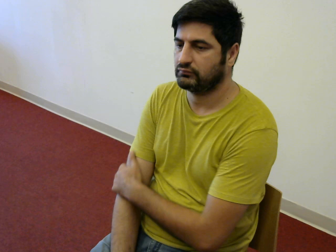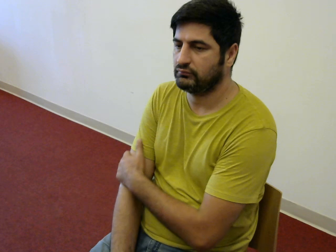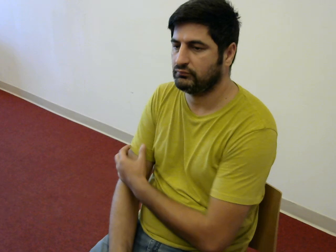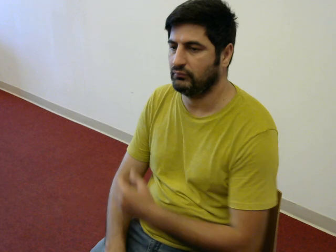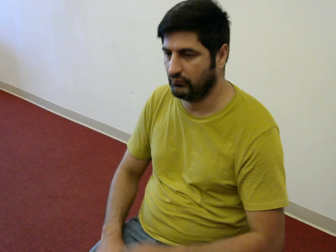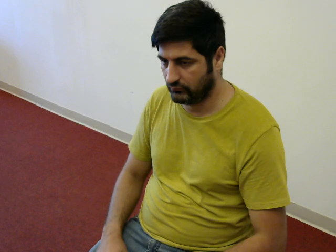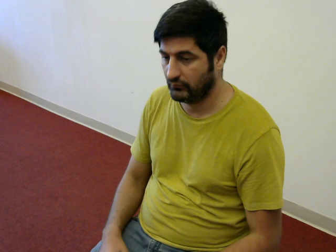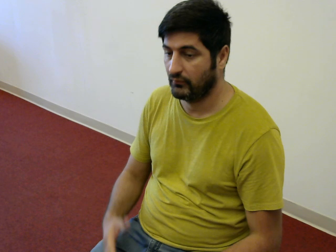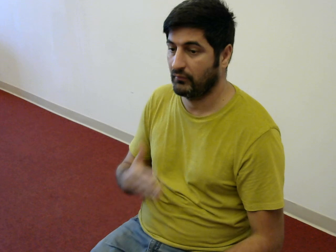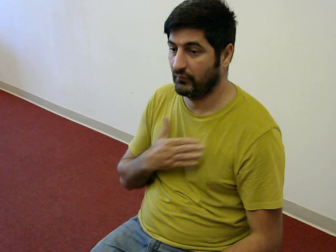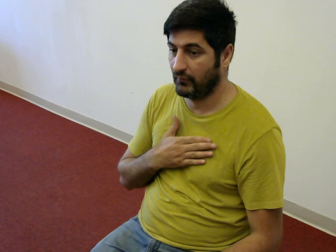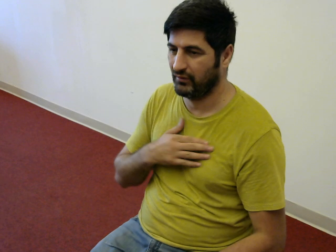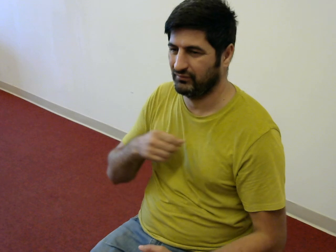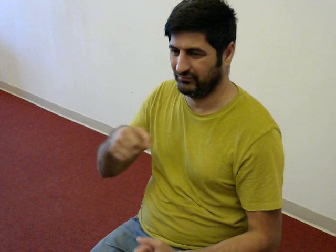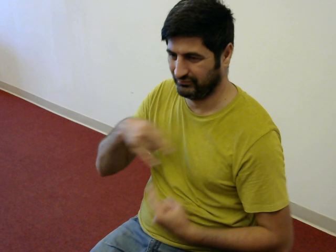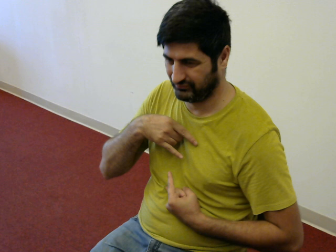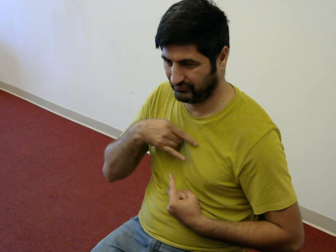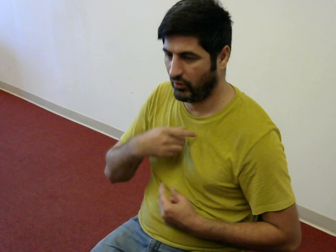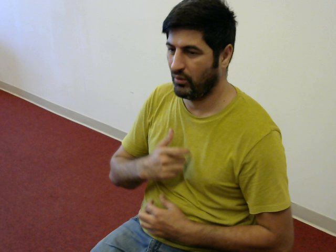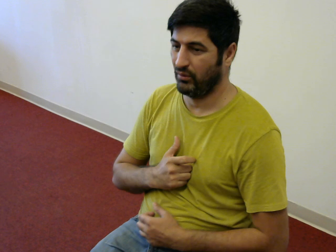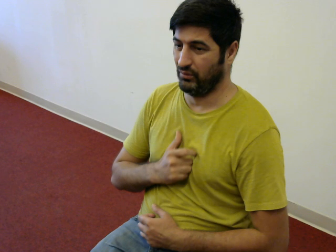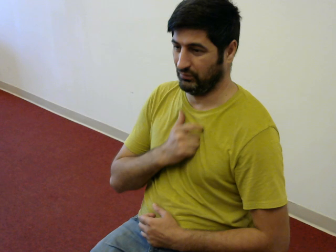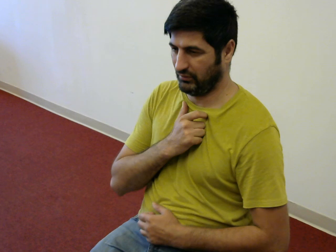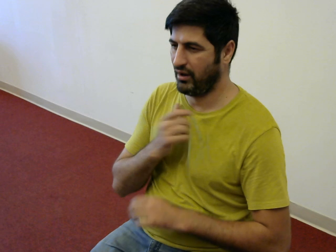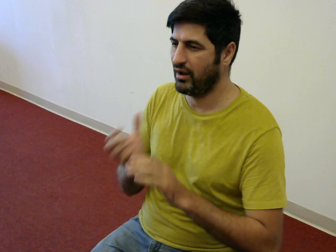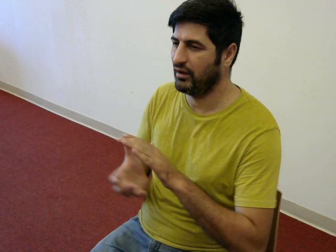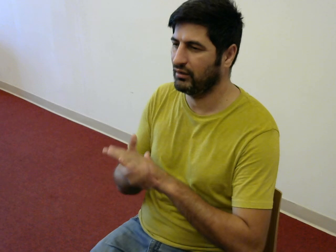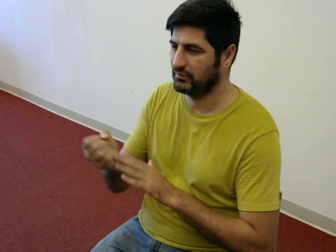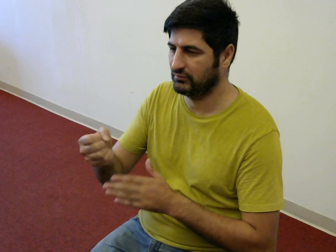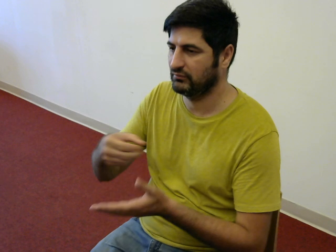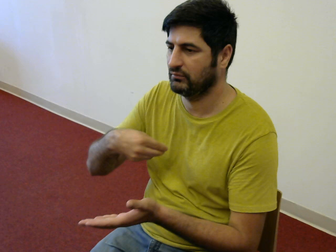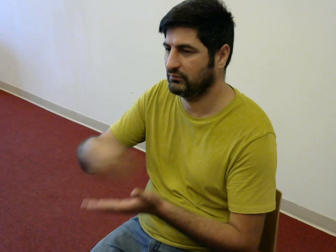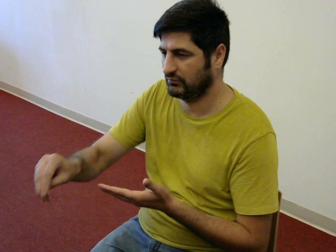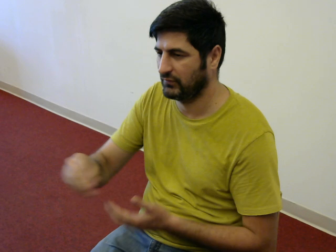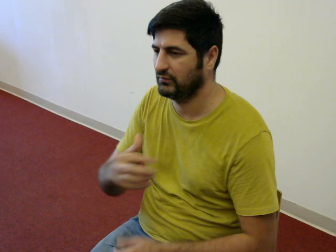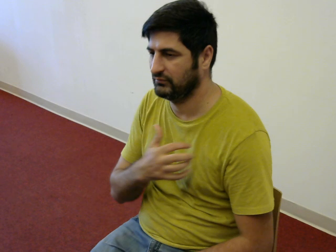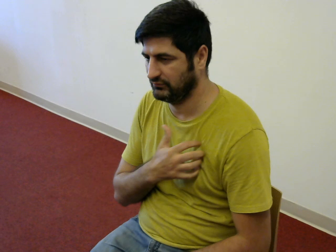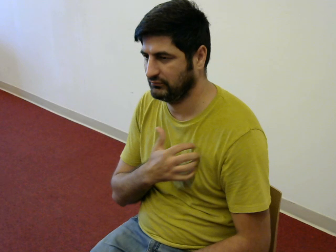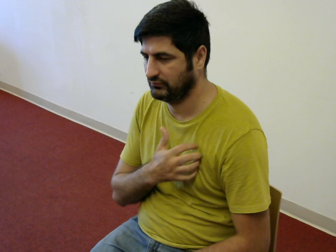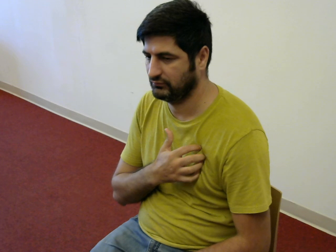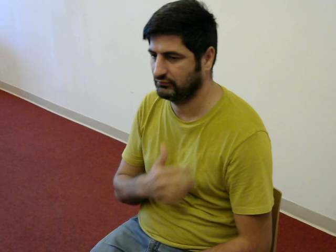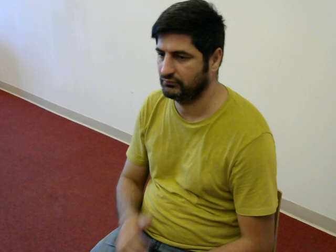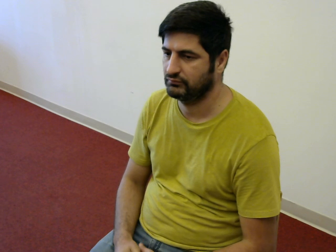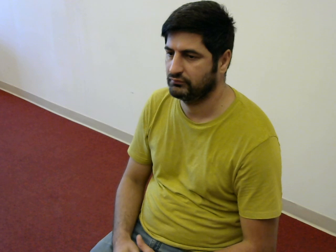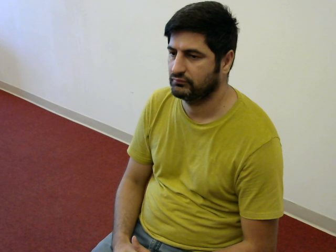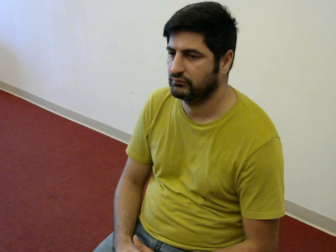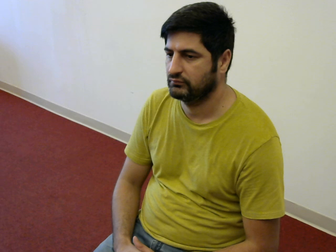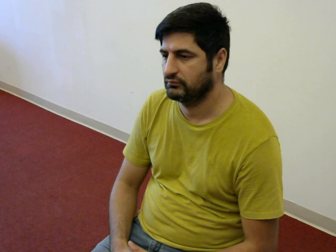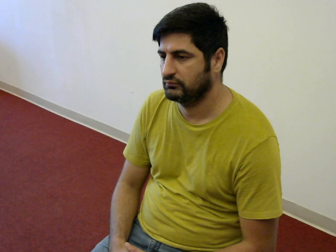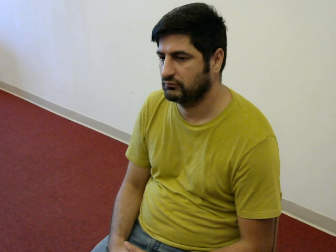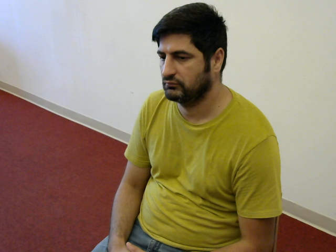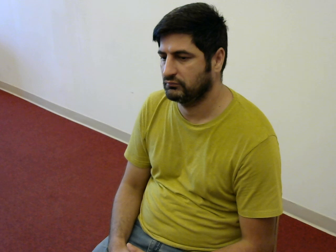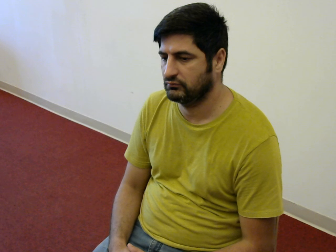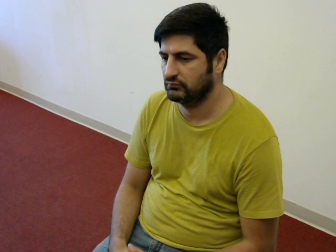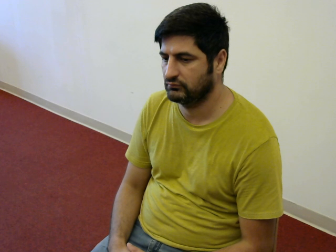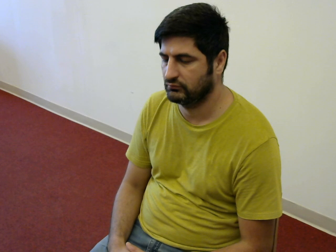Mən kostyum, qalstuk və ayaqqabı almaq istəyirəm